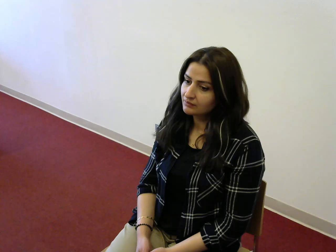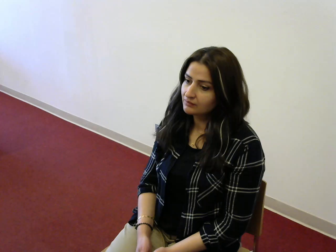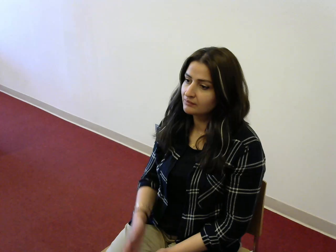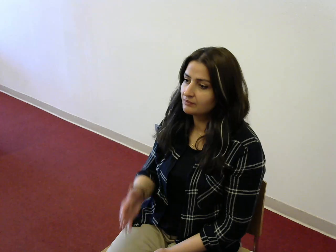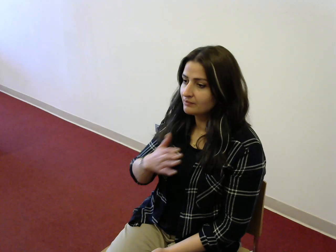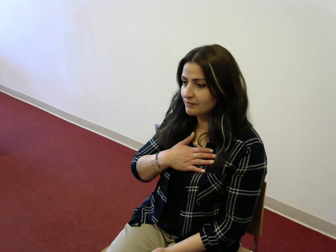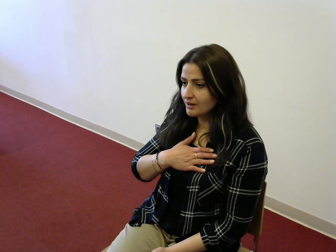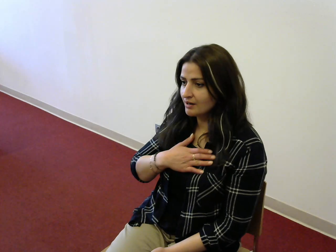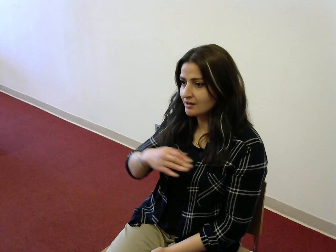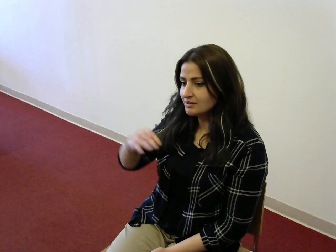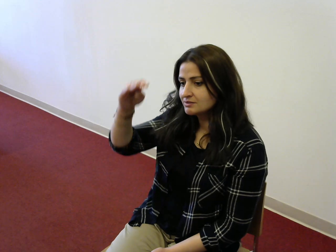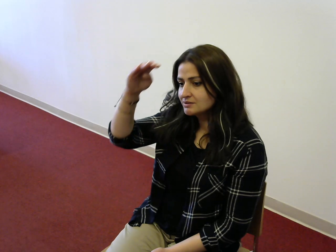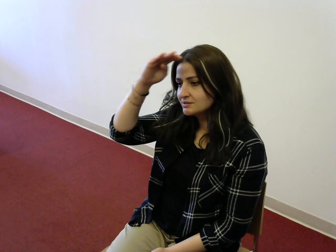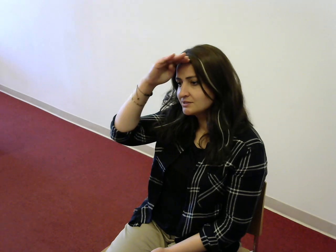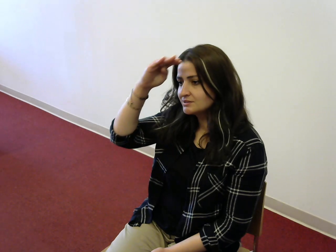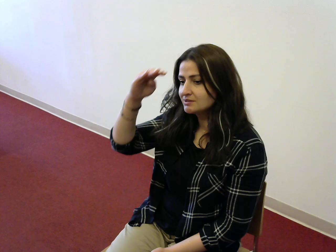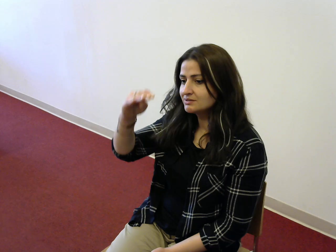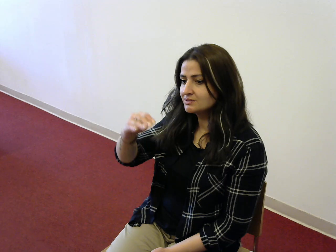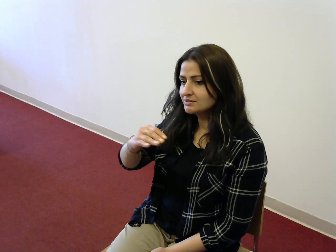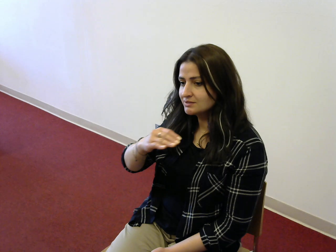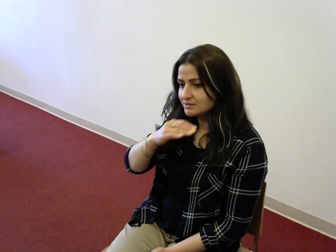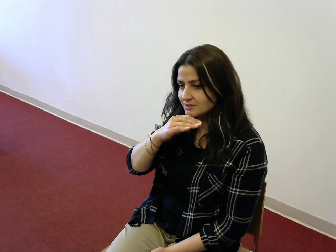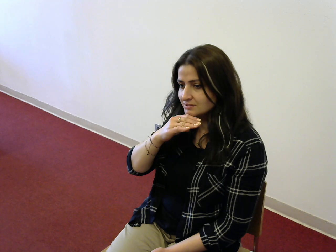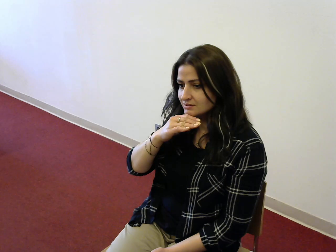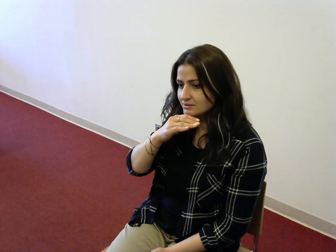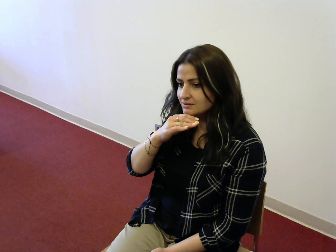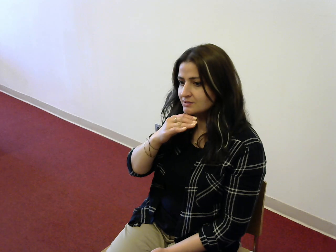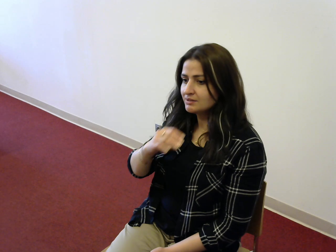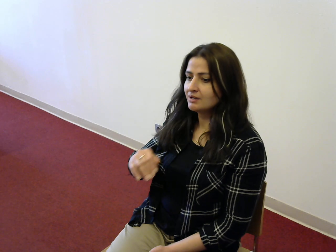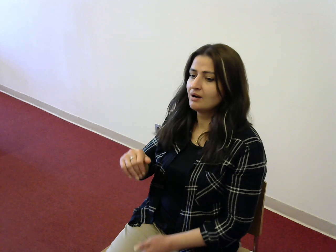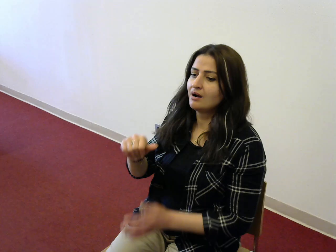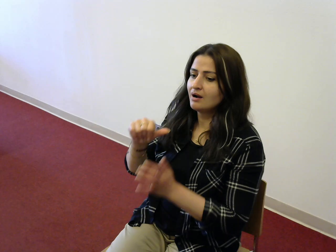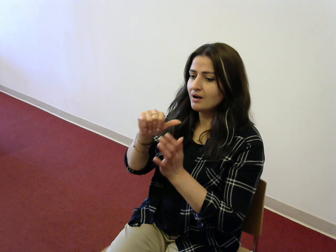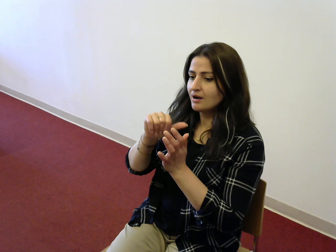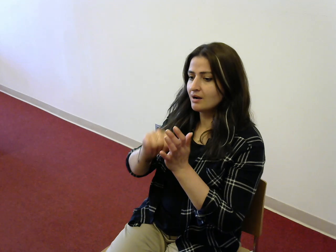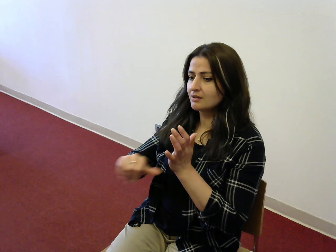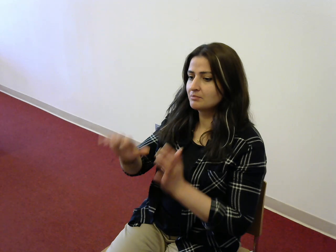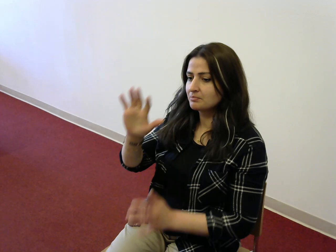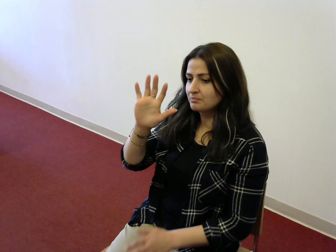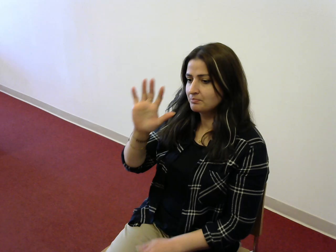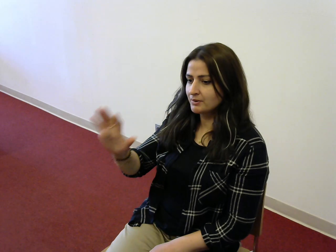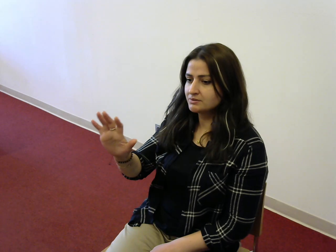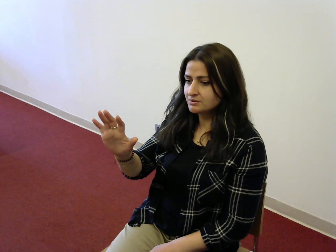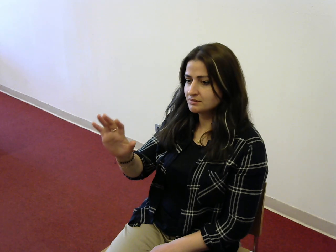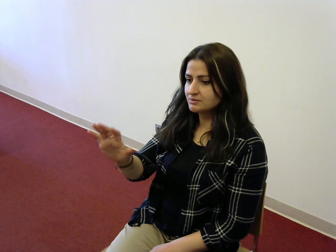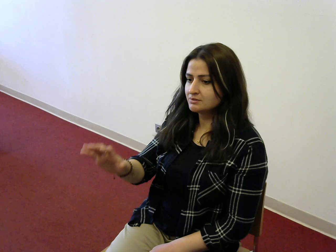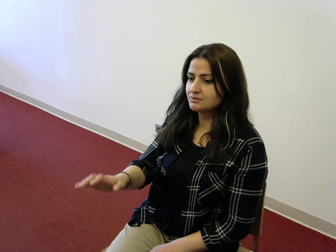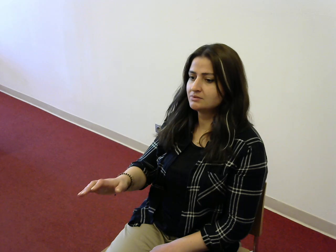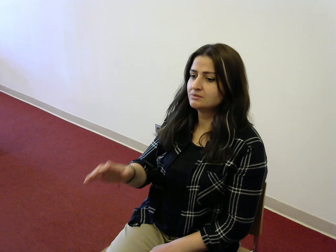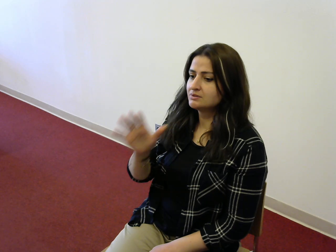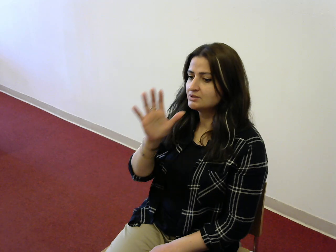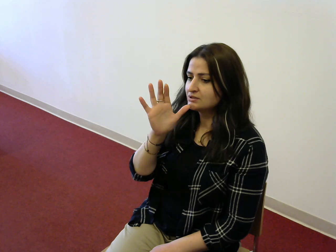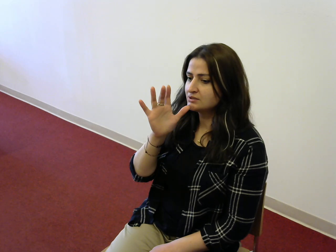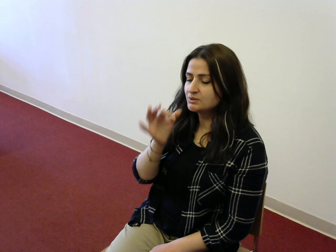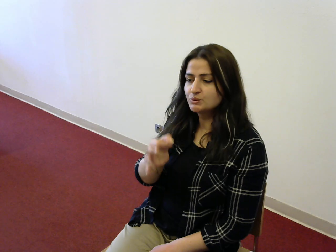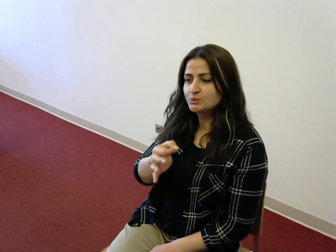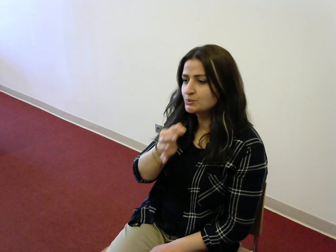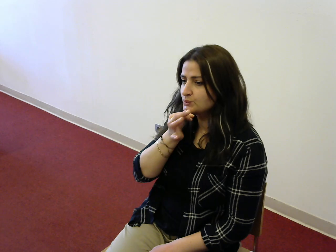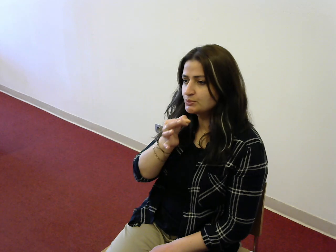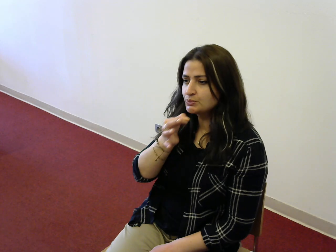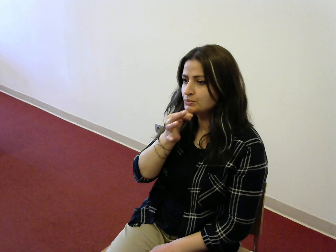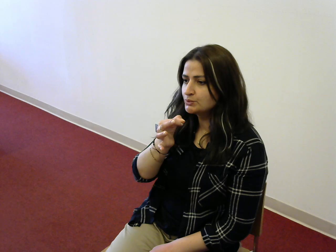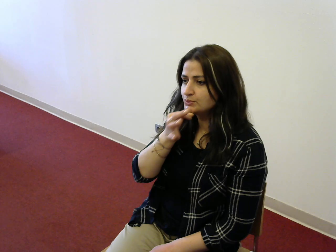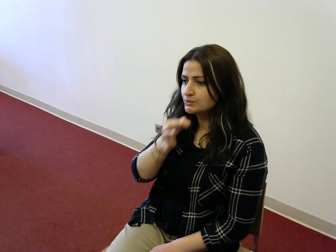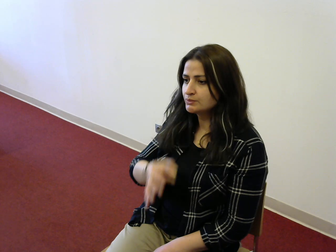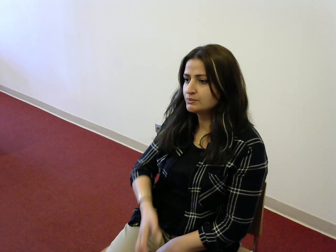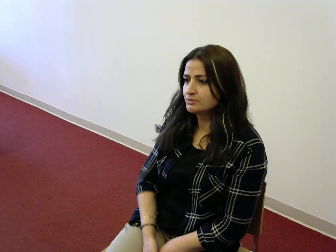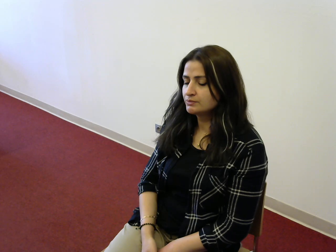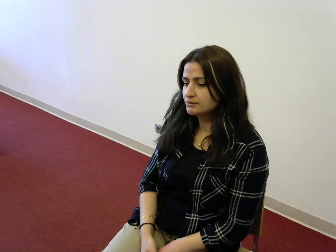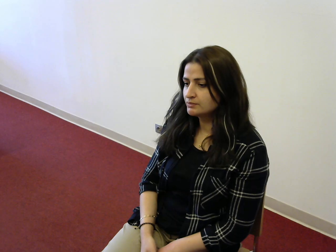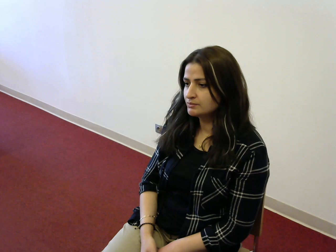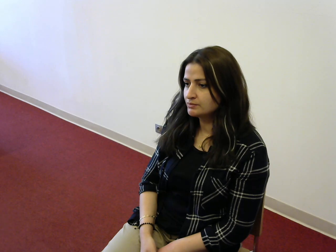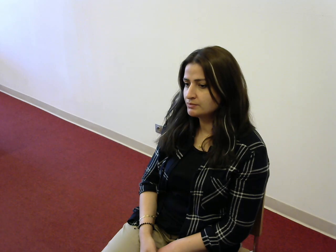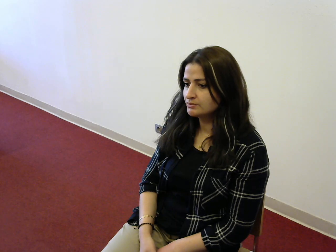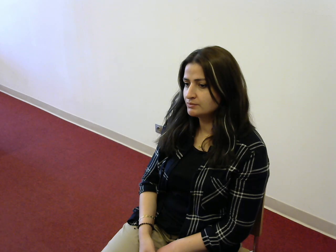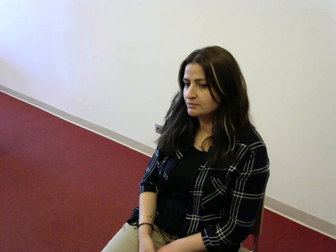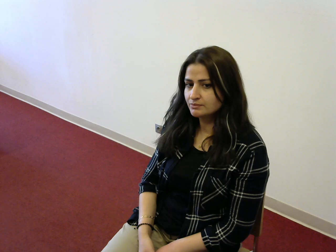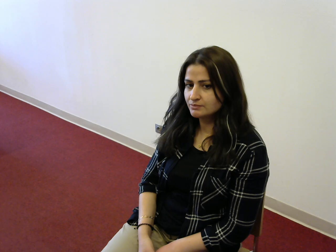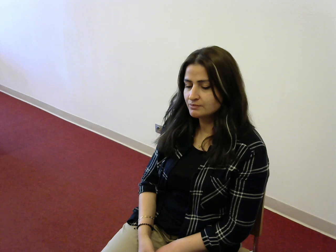Mənim atamın hələ 65 yaşı olmayıb